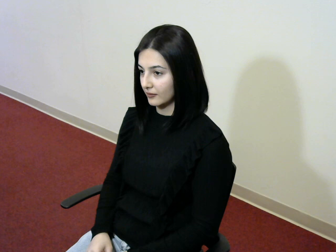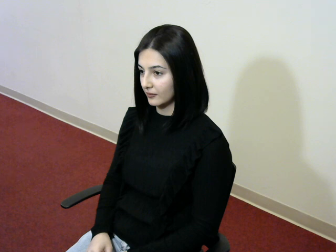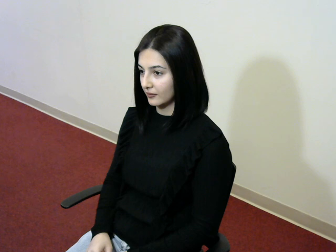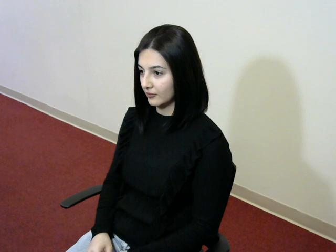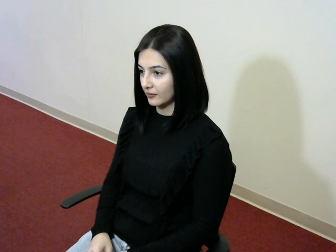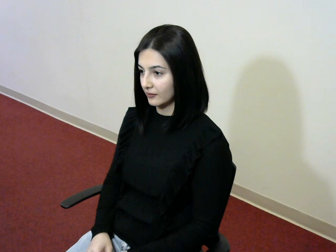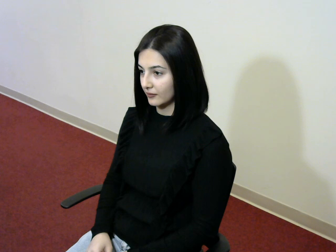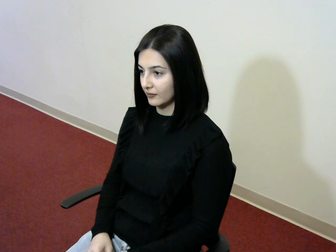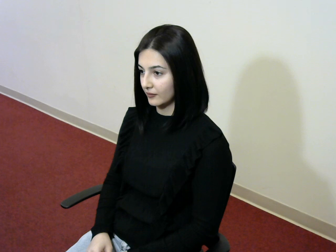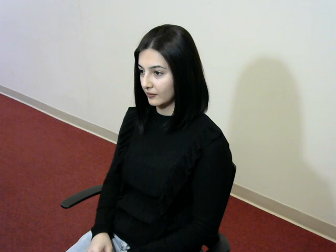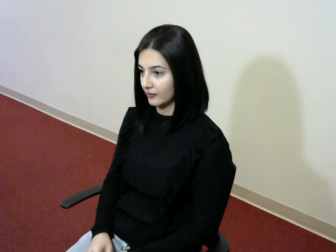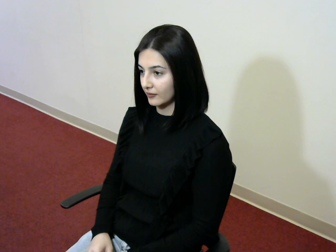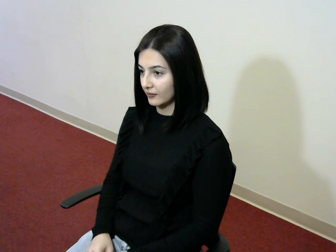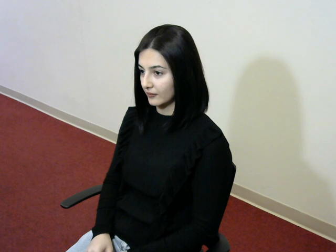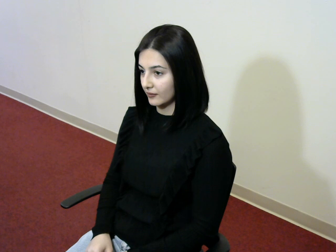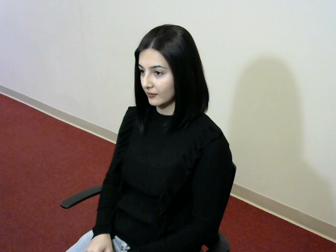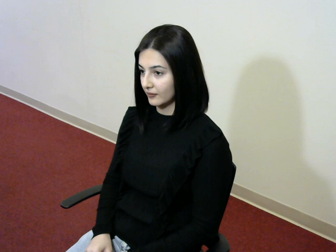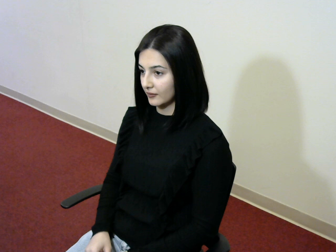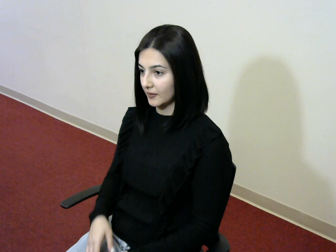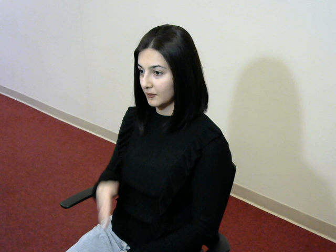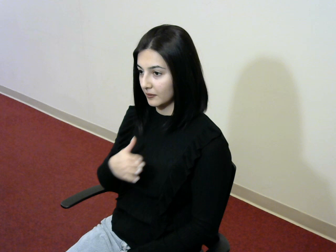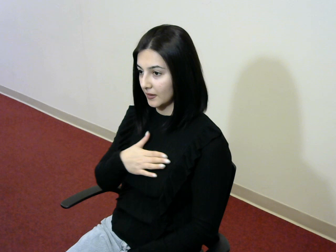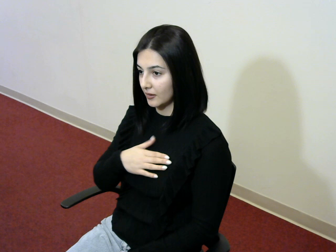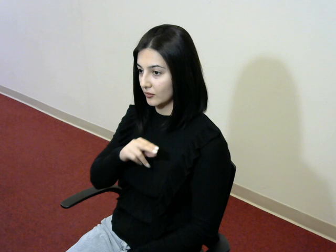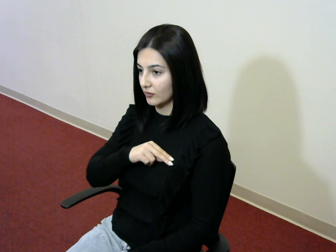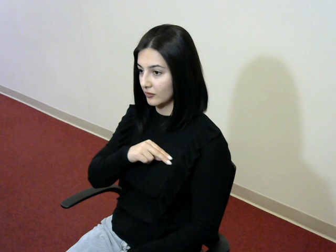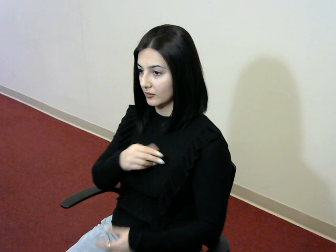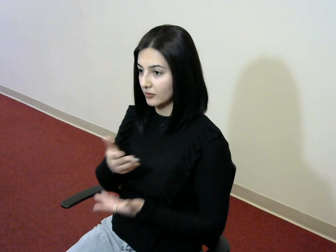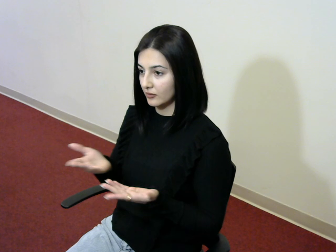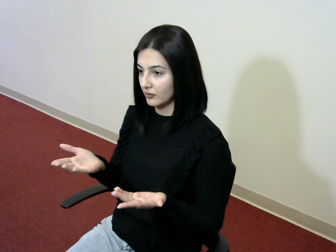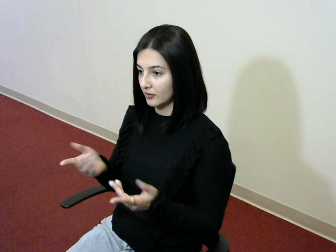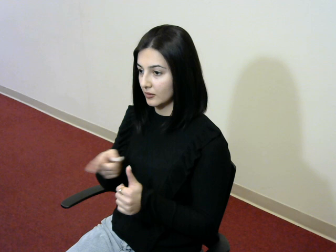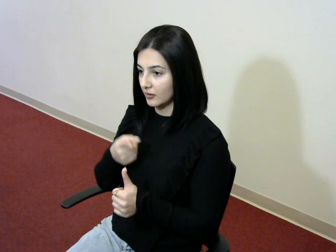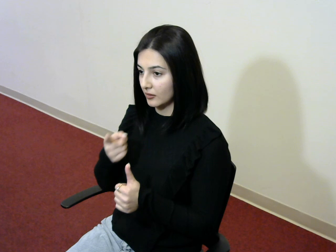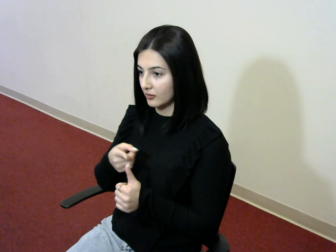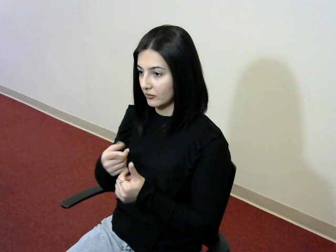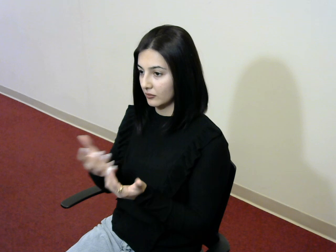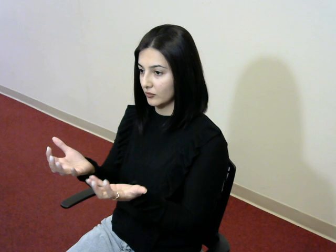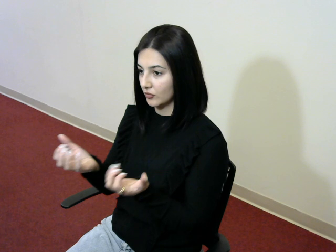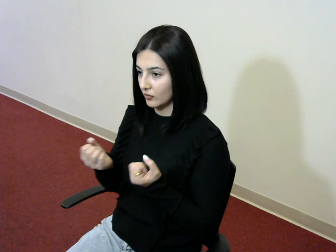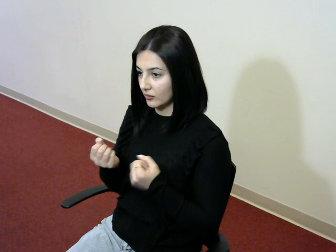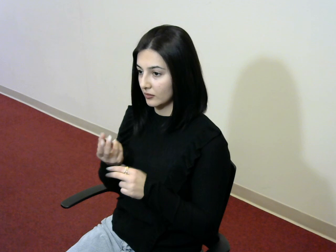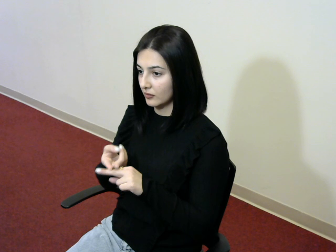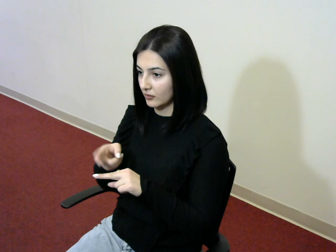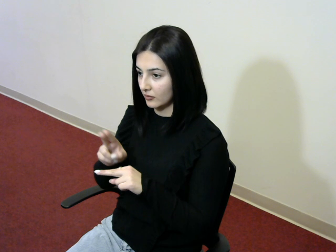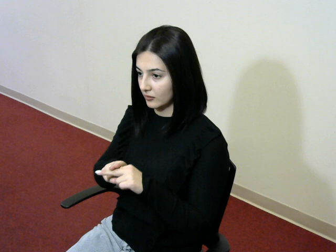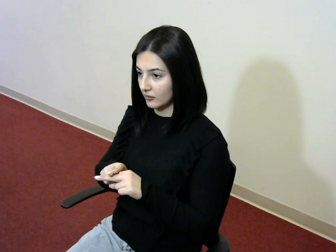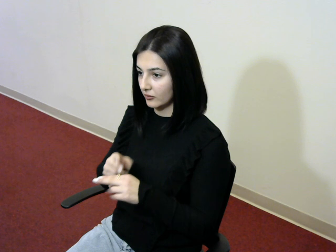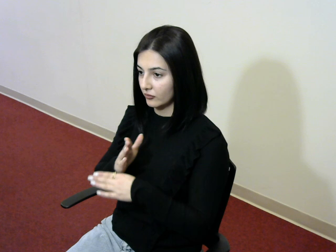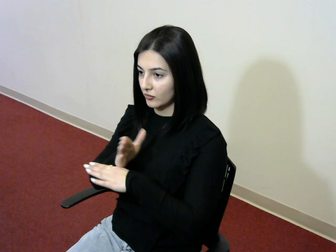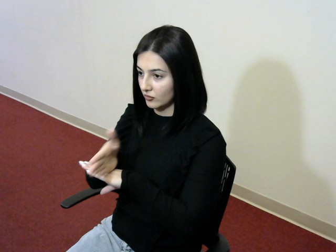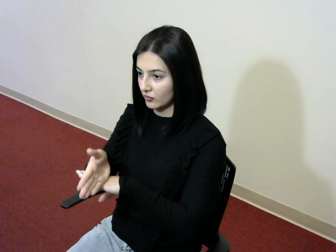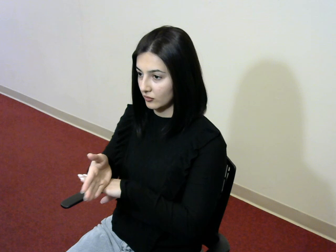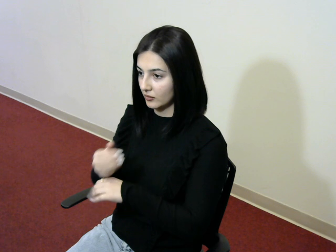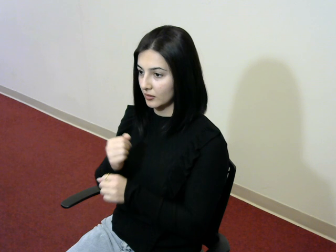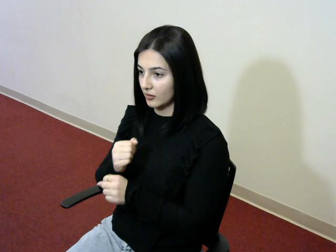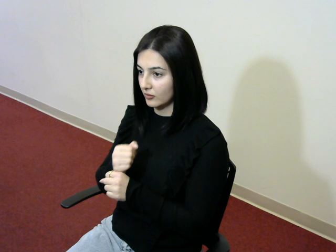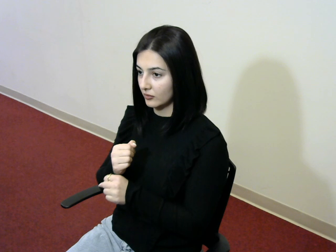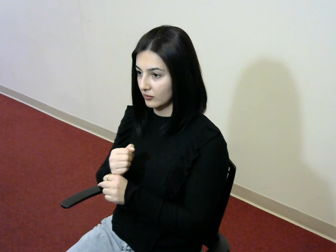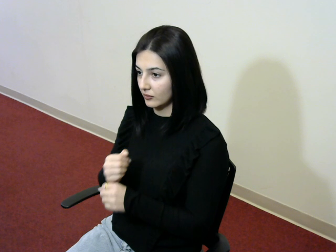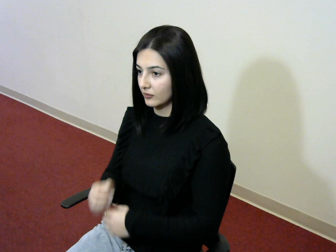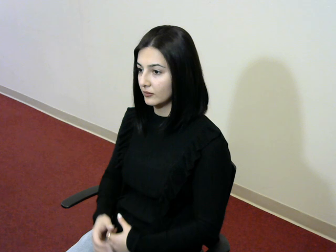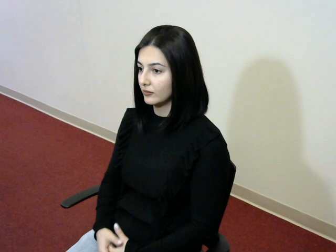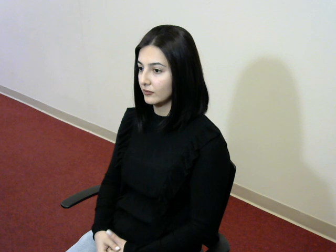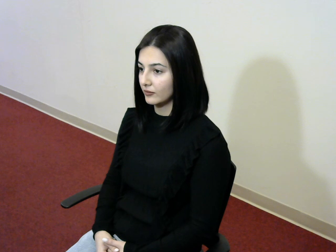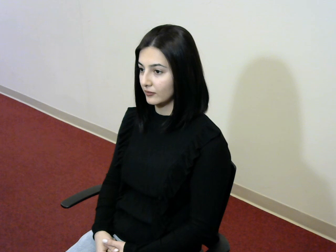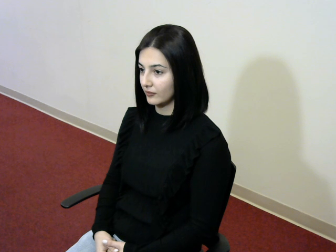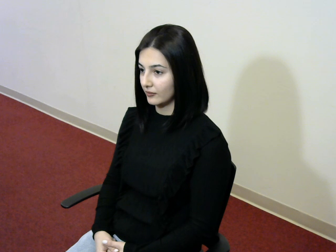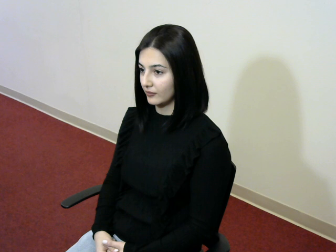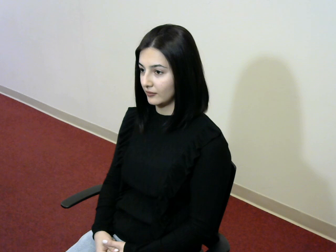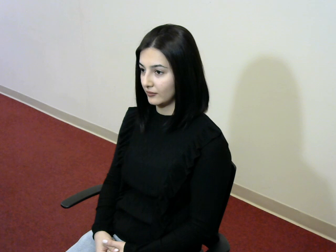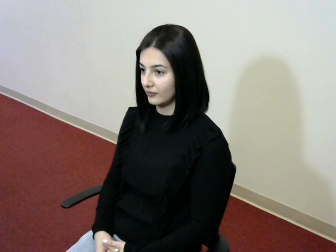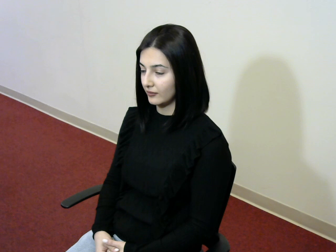Mən işsiz adı almaq üçün müraciət edirəm